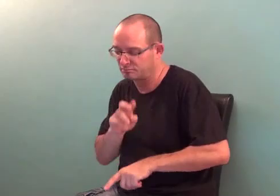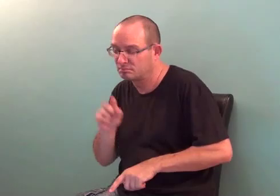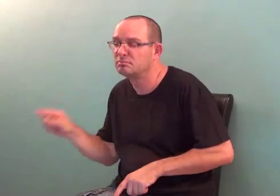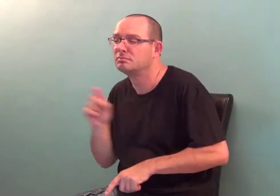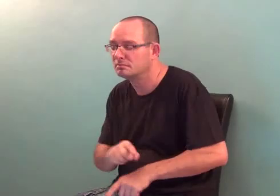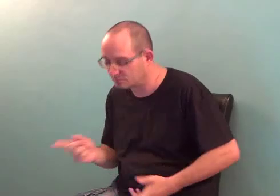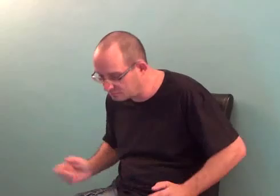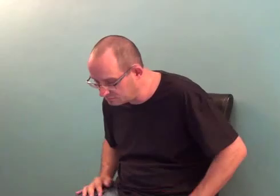Wtedy i wtedy.